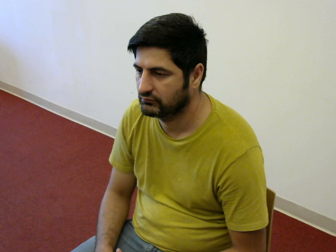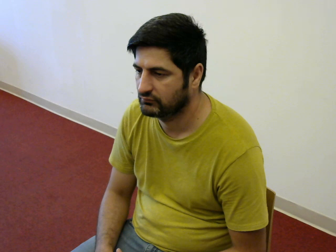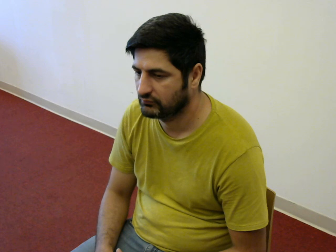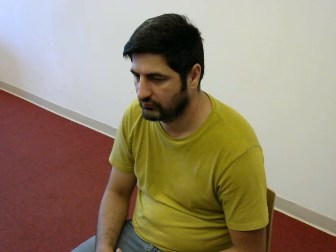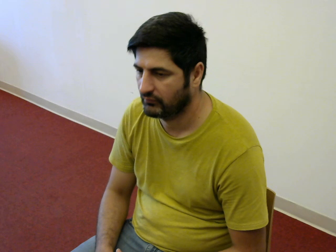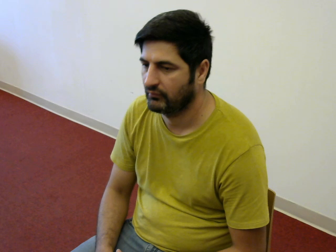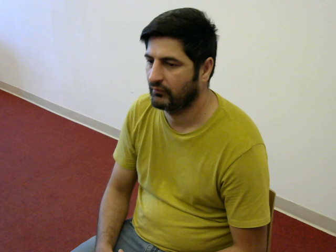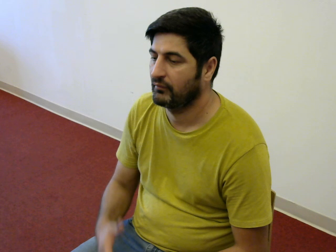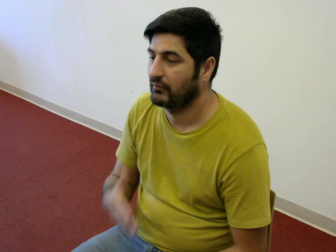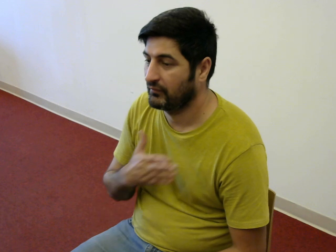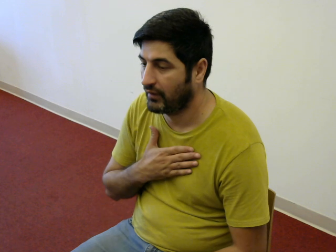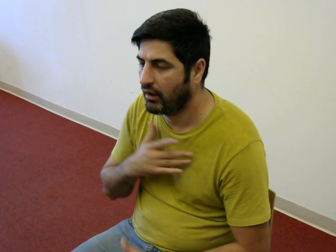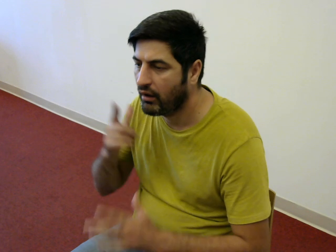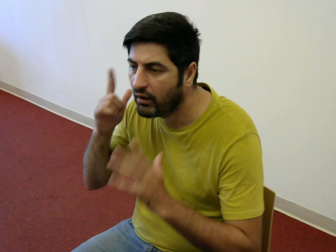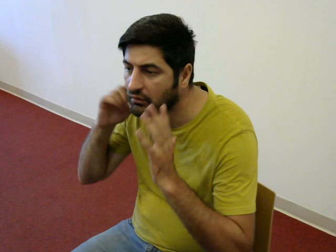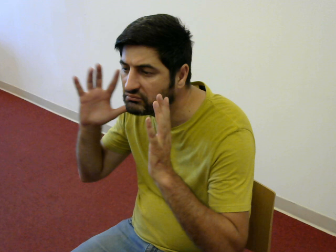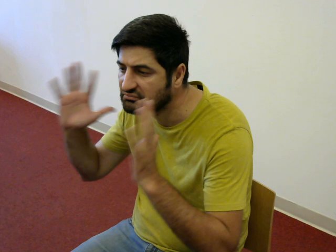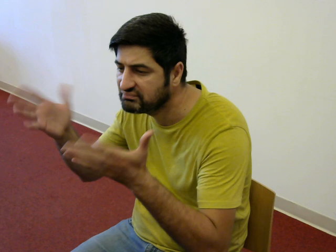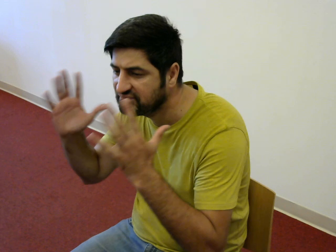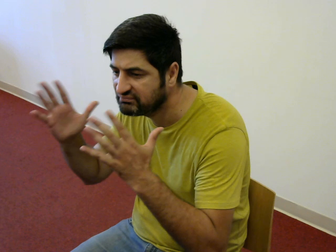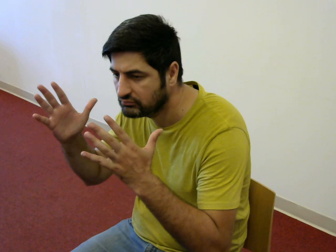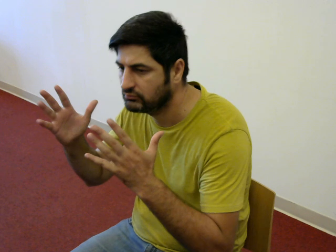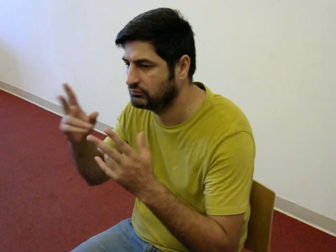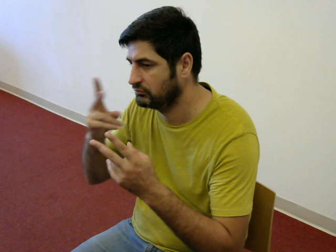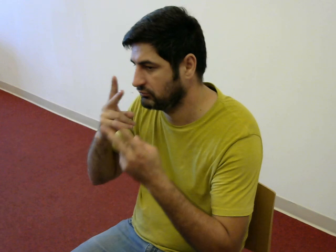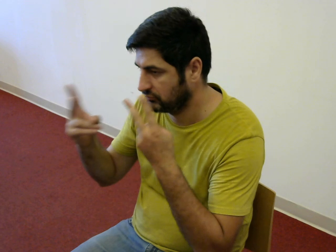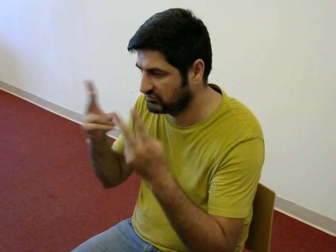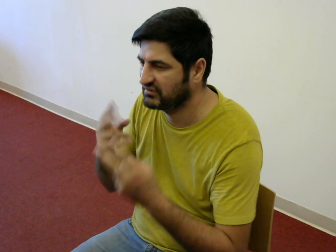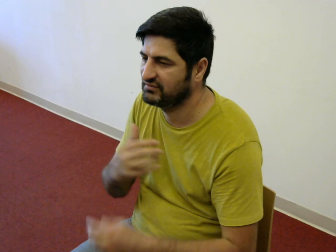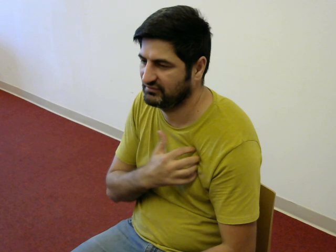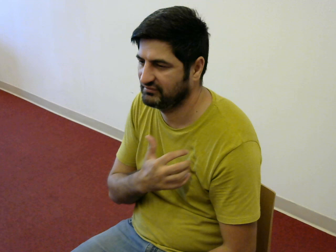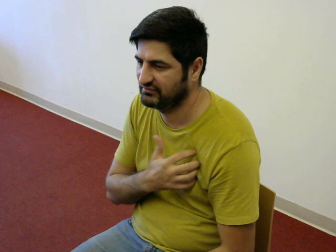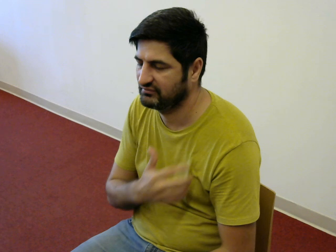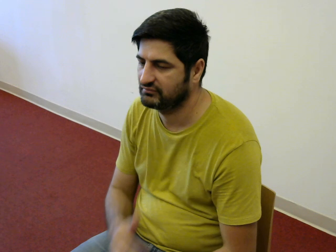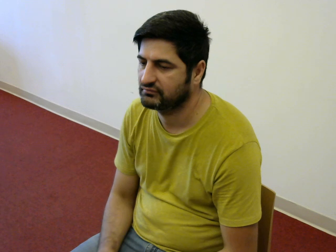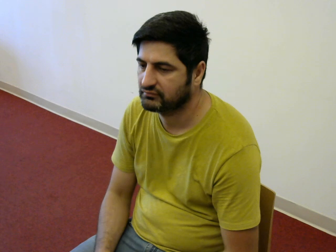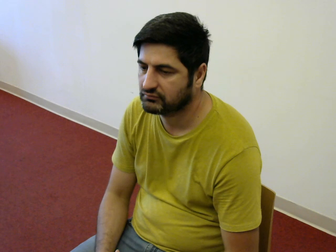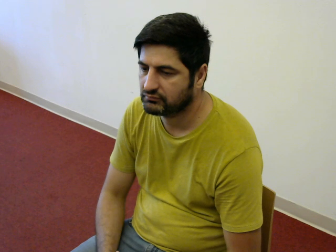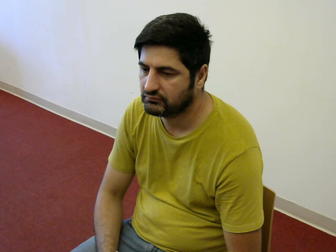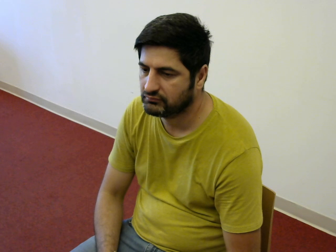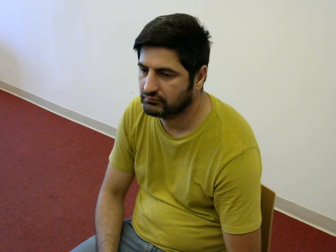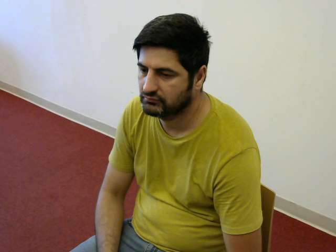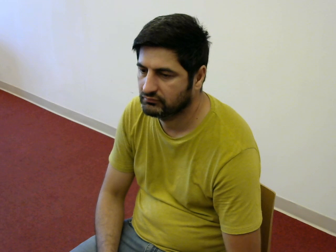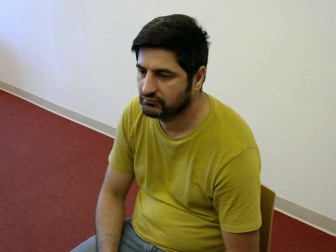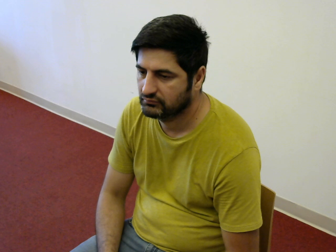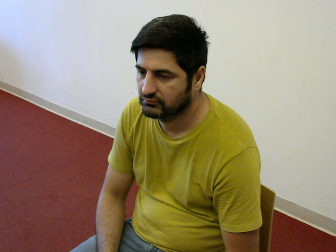Mən xəbərlərə baxmaq istəyirəm